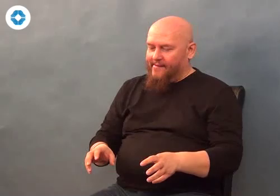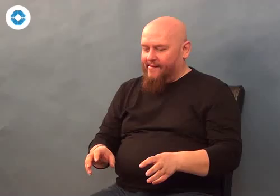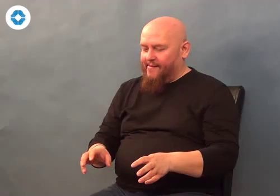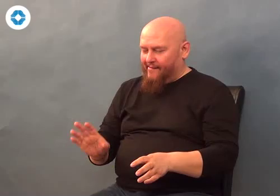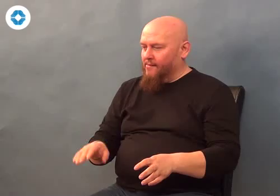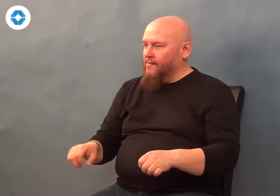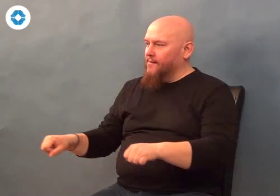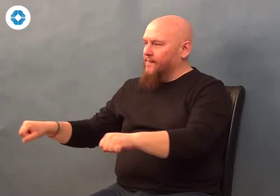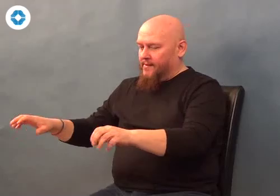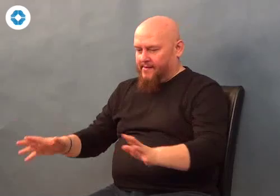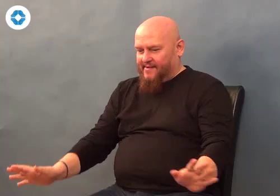Odstawia rower i bierze w ręce cały kosz.